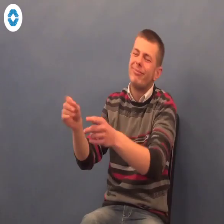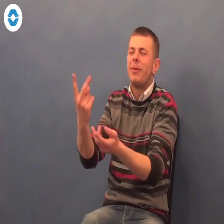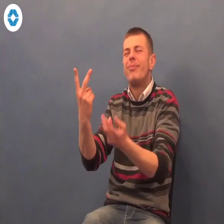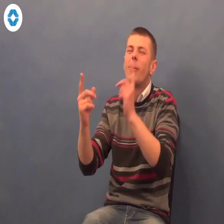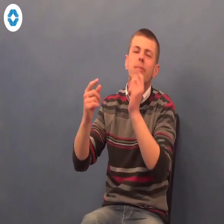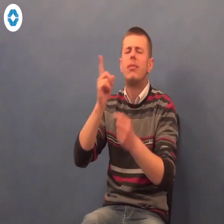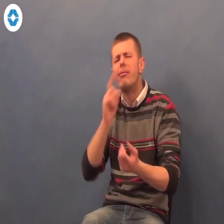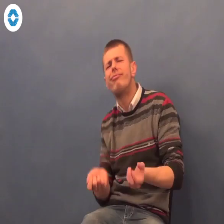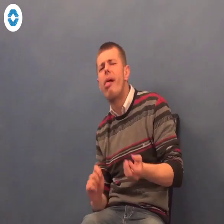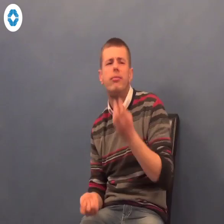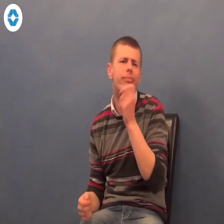Chłopak je i odbija piłeczkę rakietką.